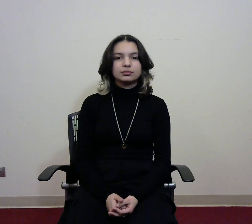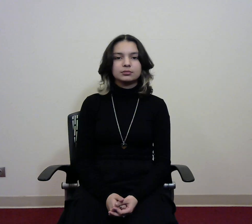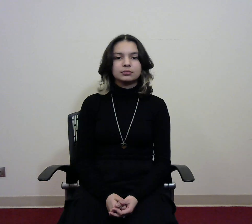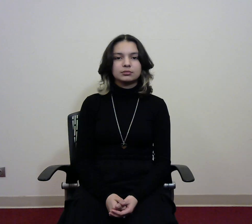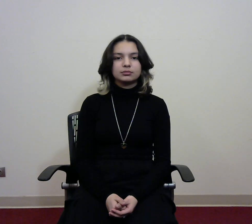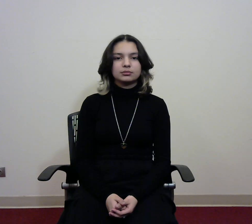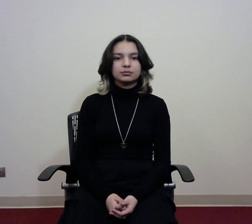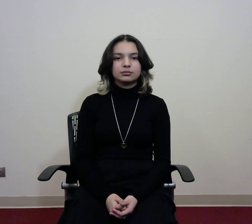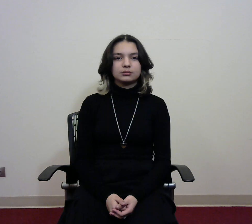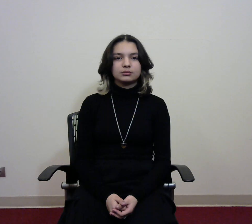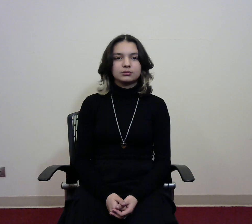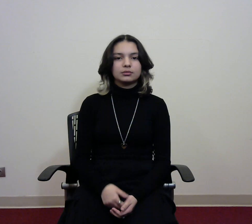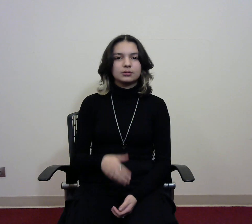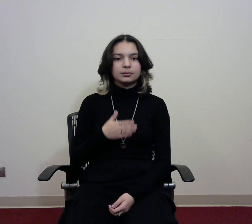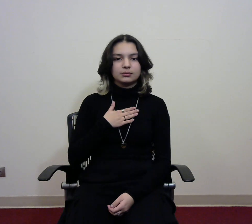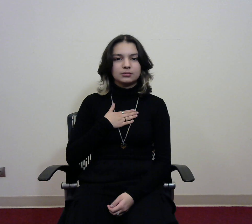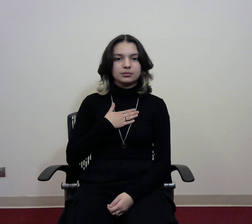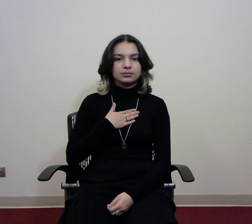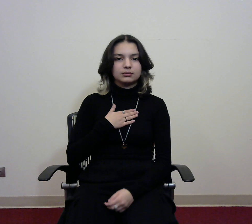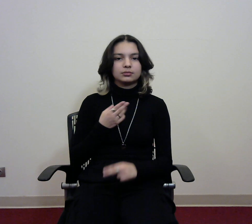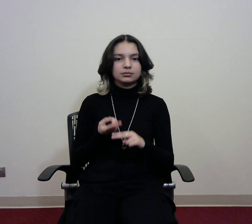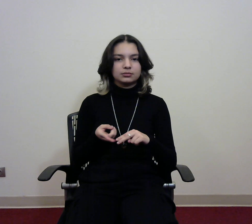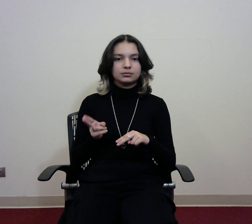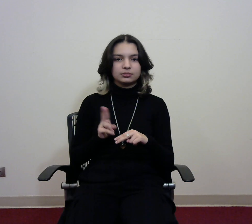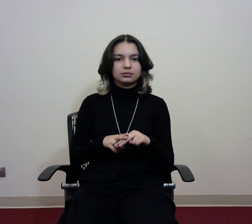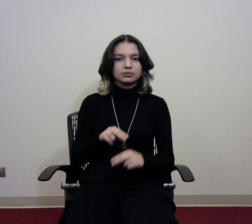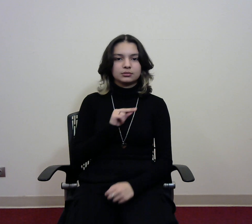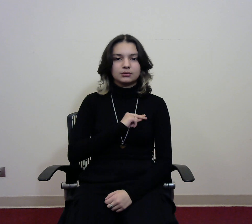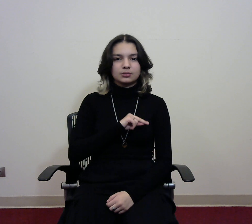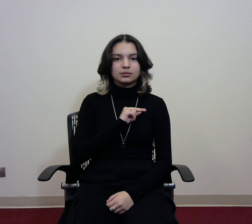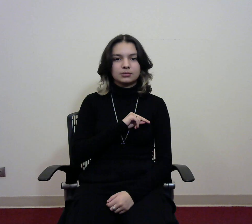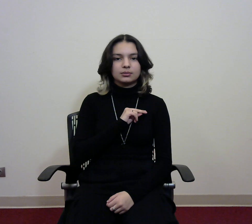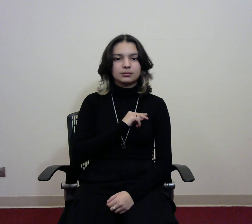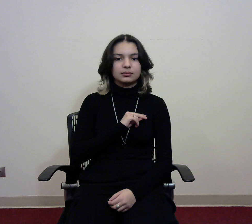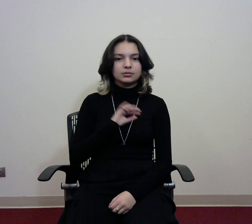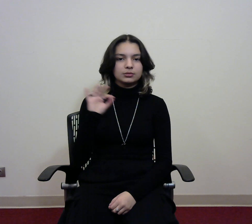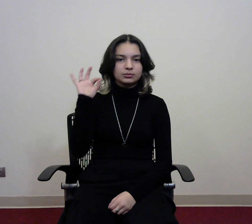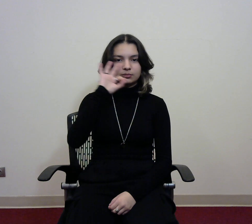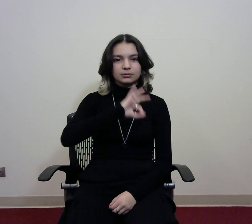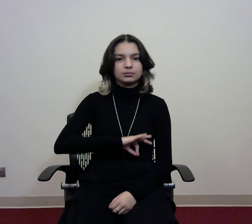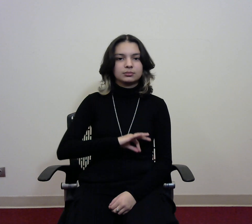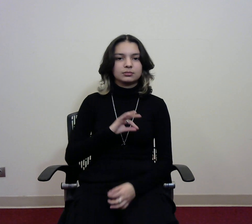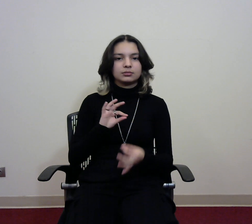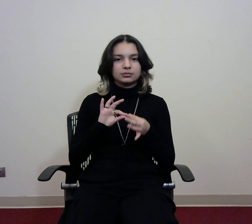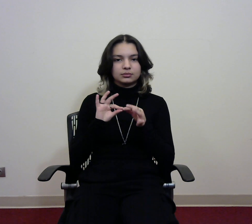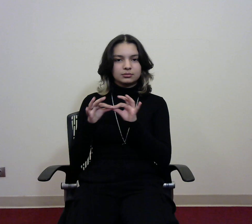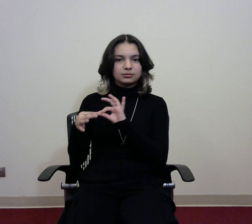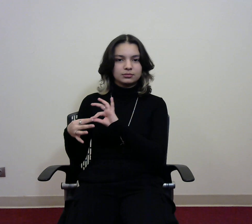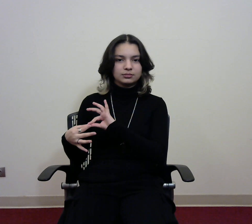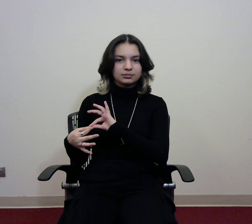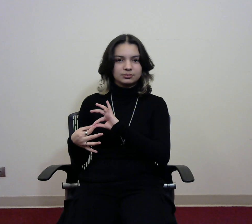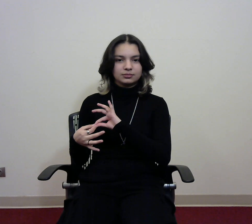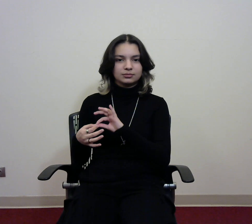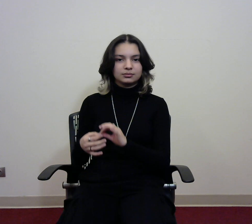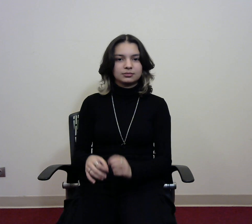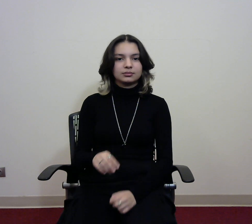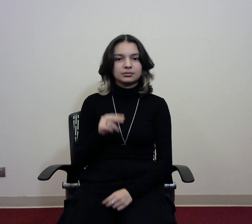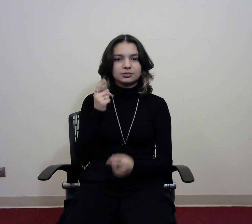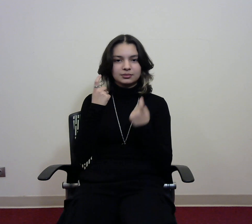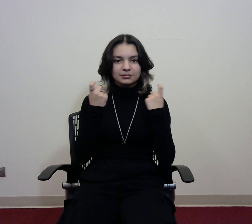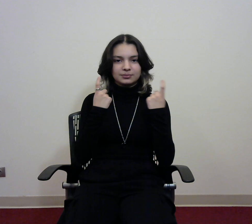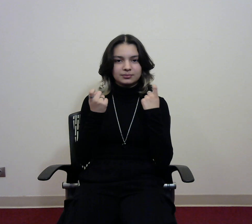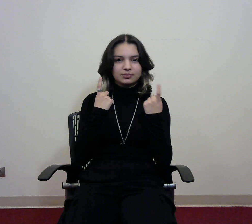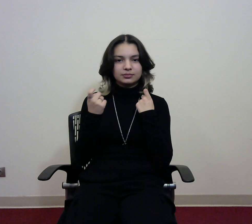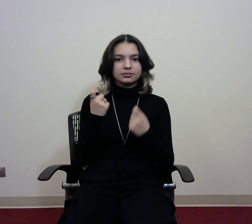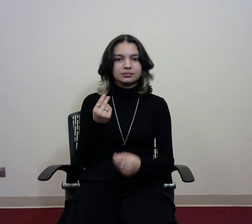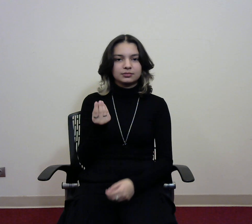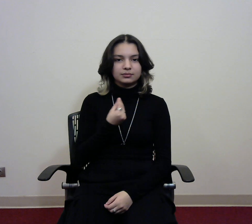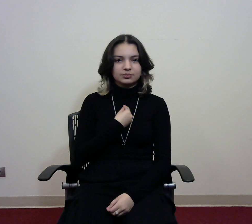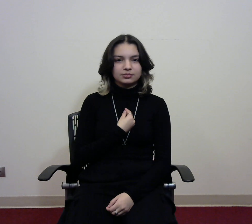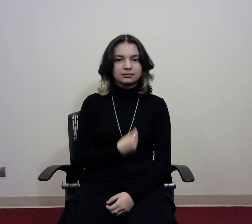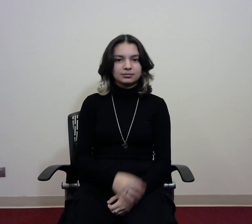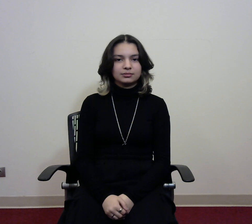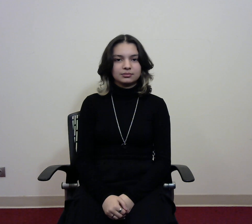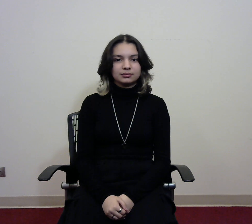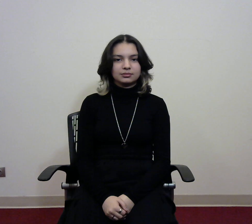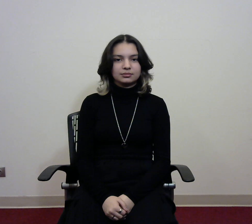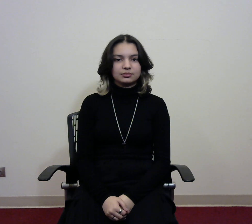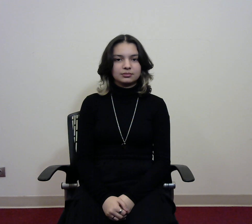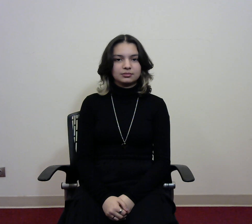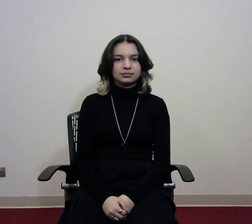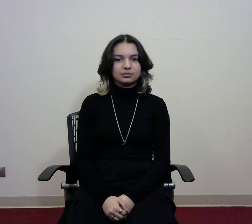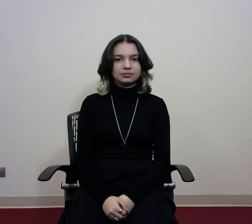Mənə bu iş haqqında ətraflı məlumat verin